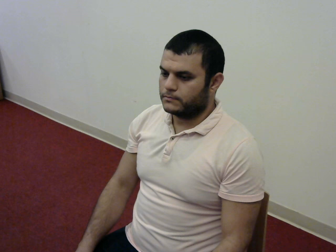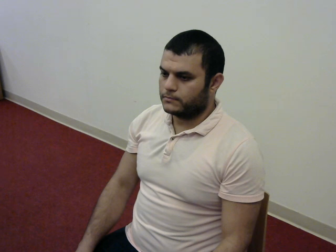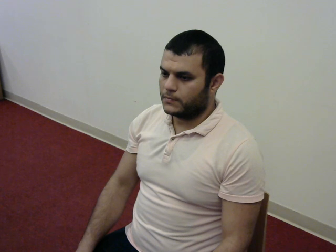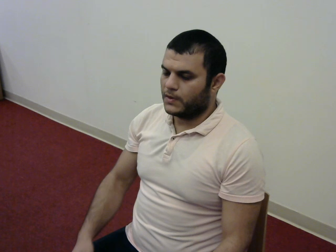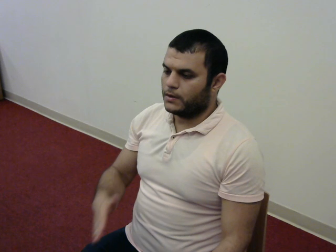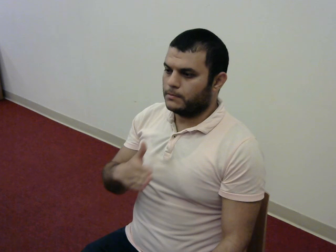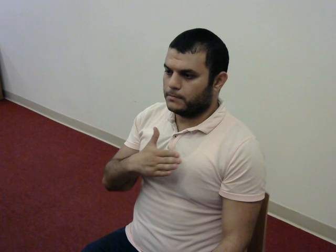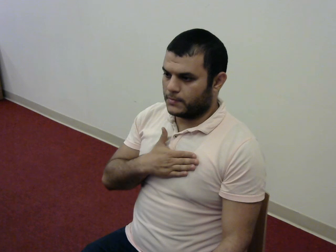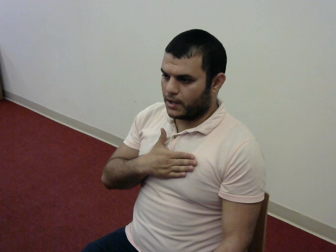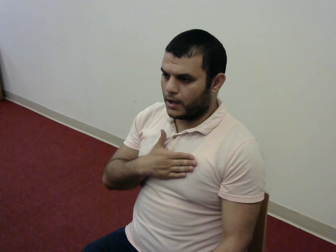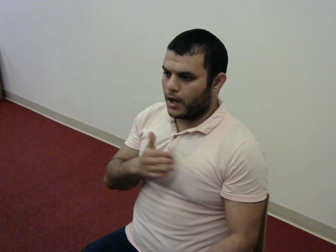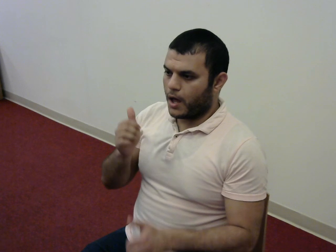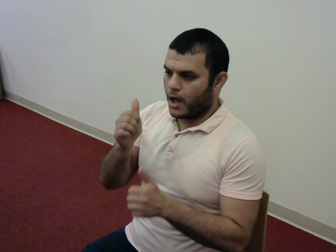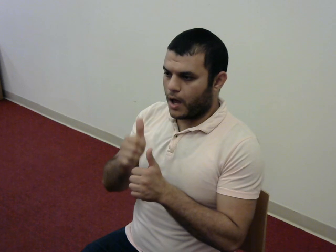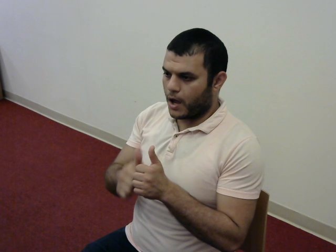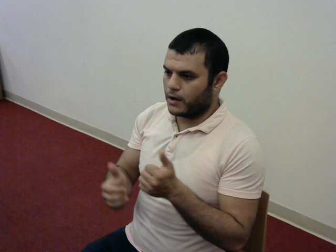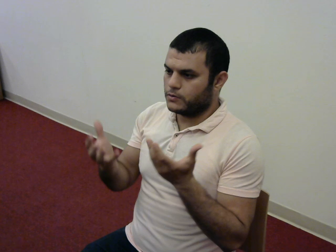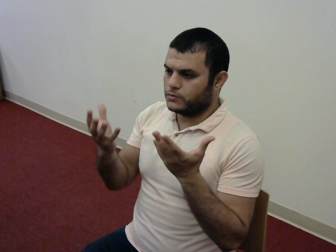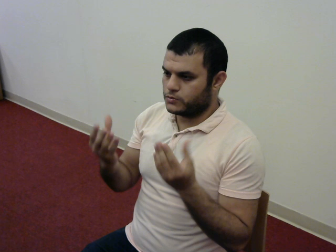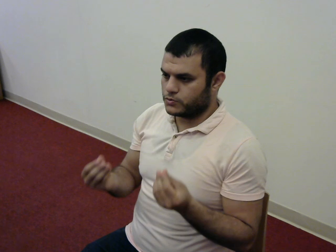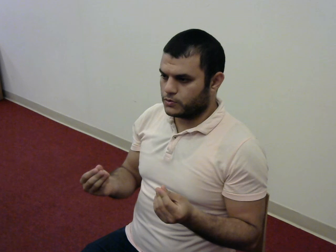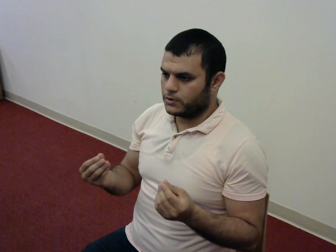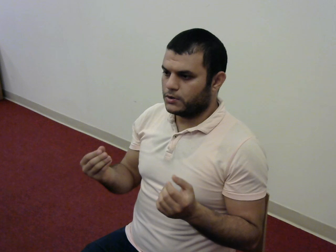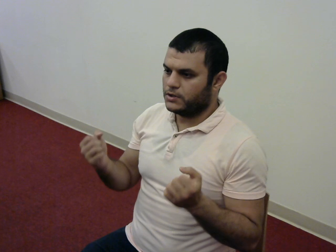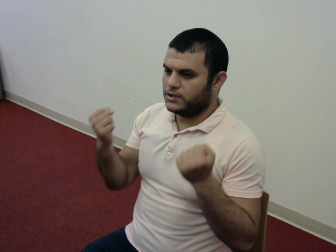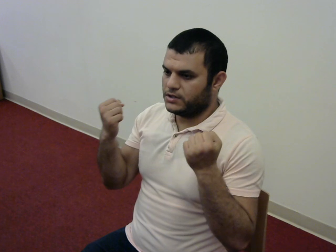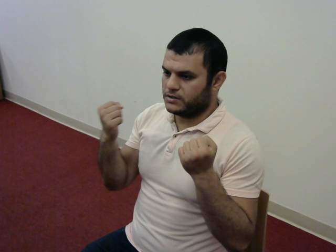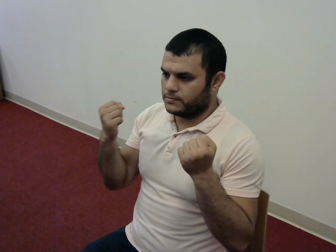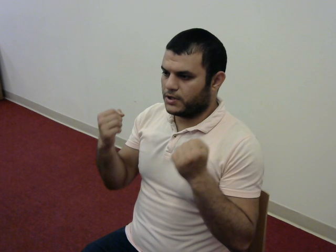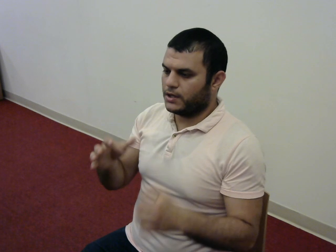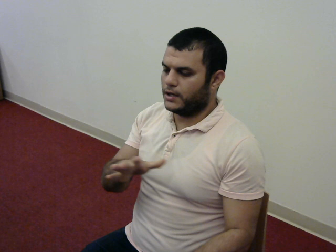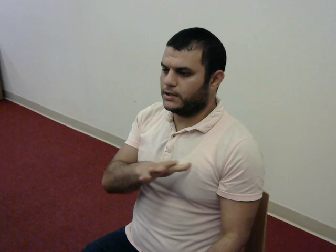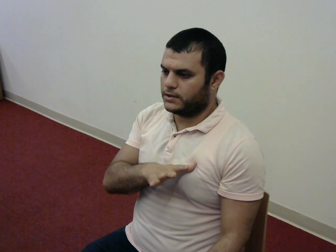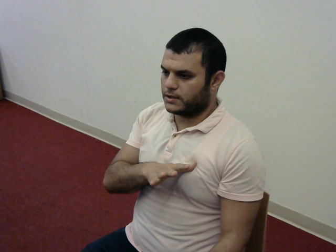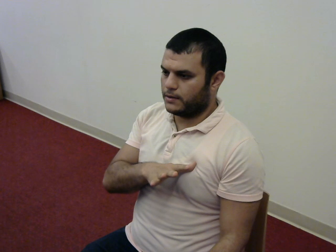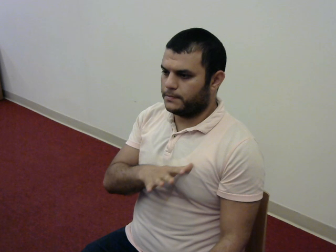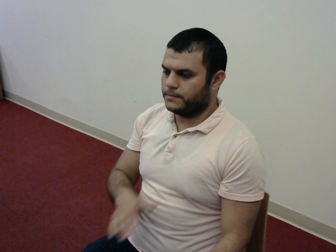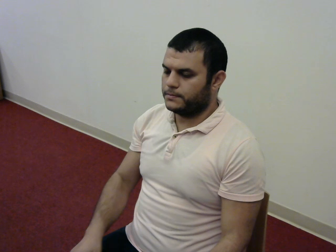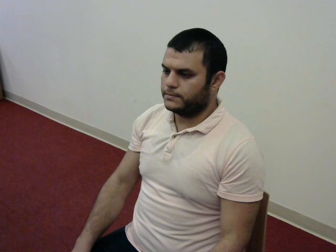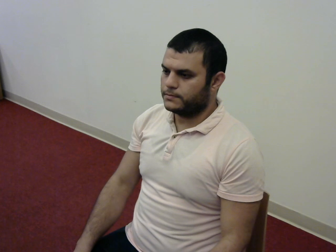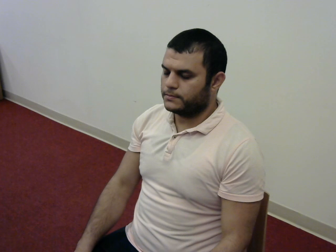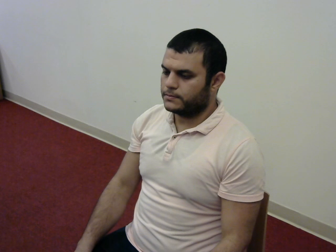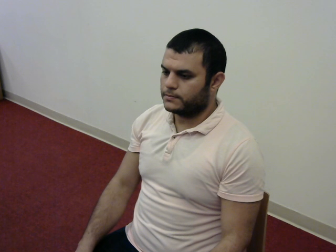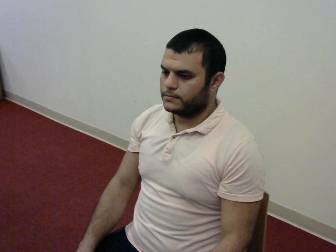Mən hər gün idman edirəm